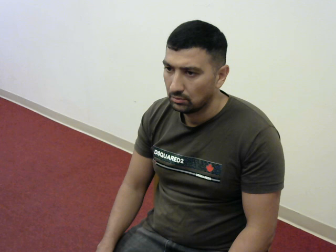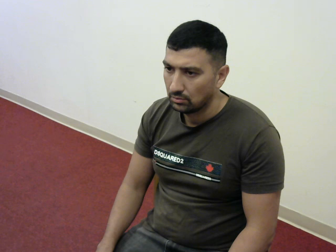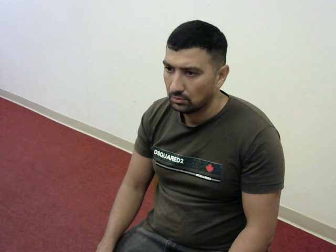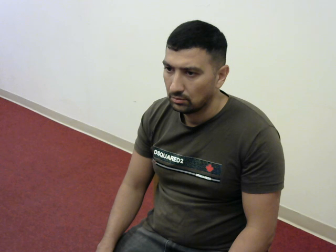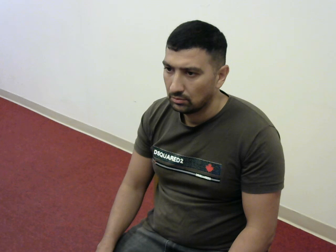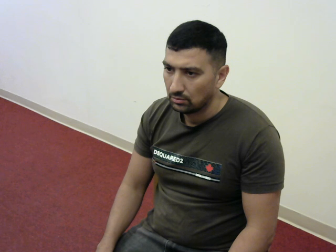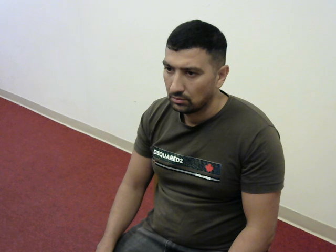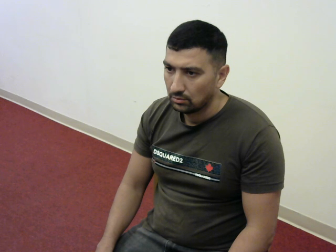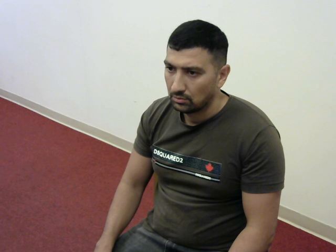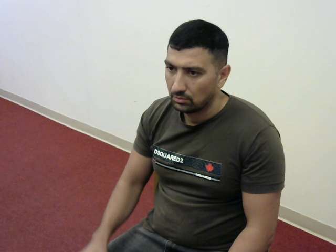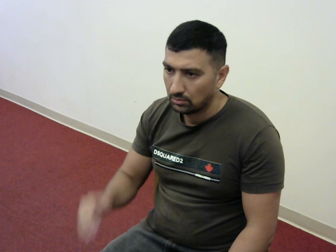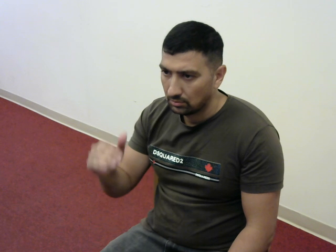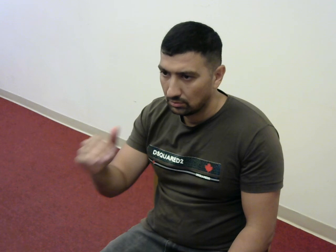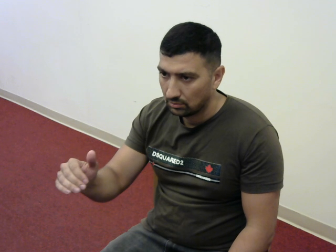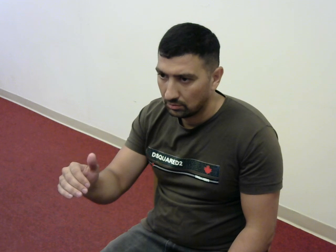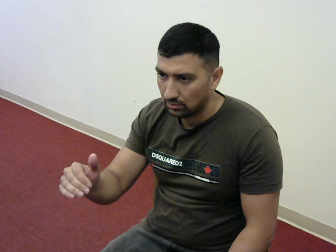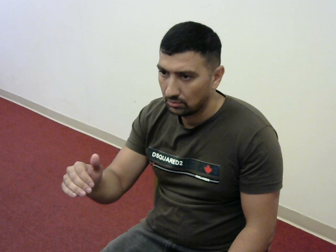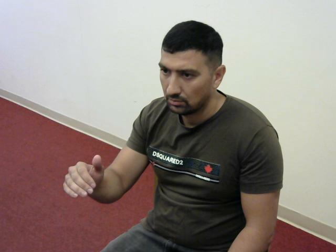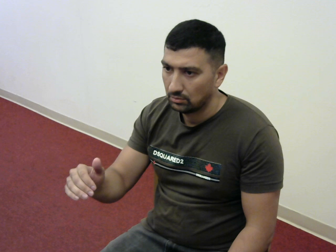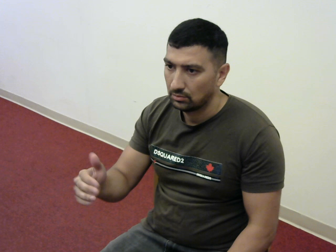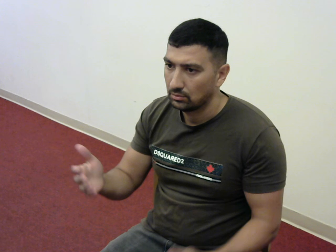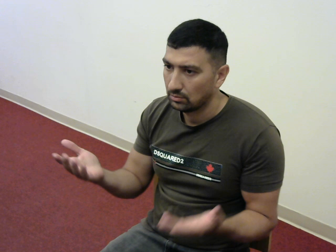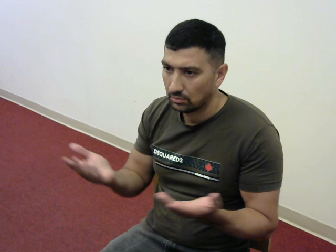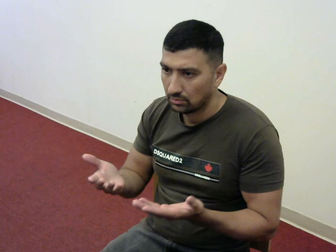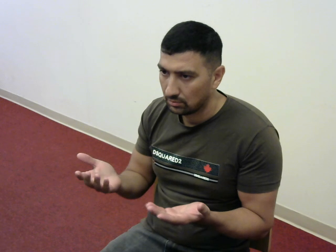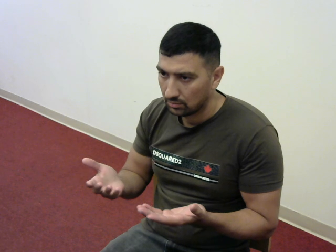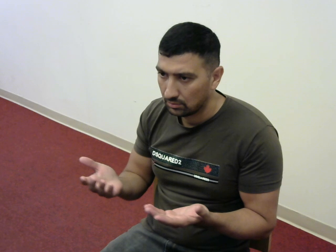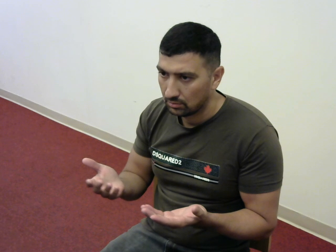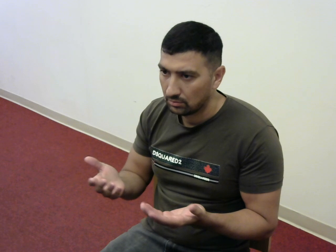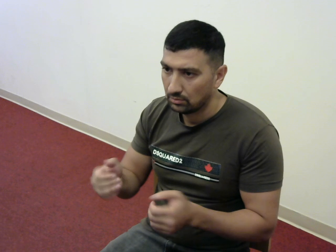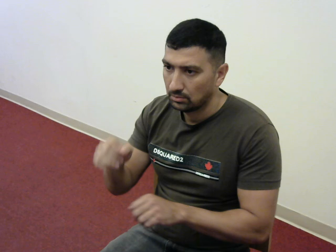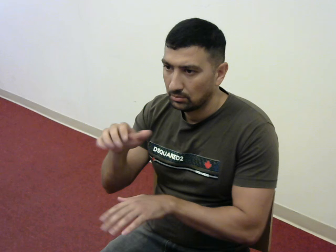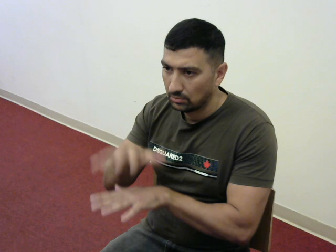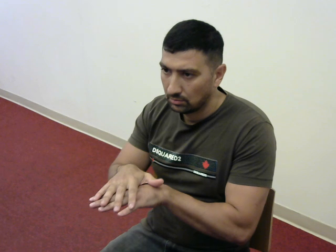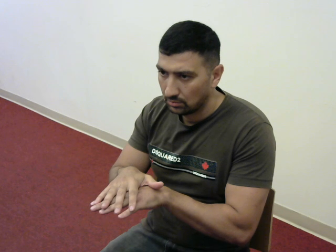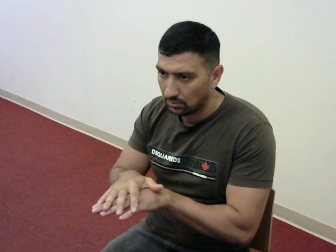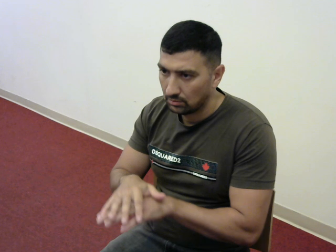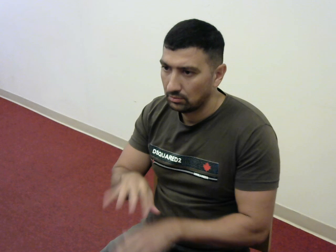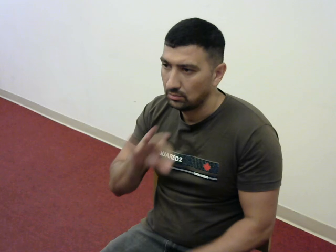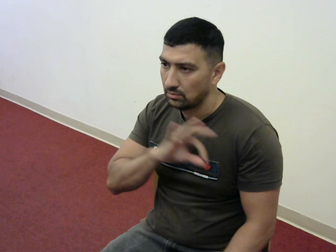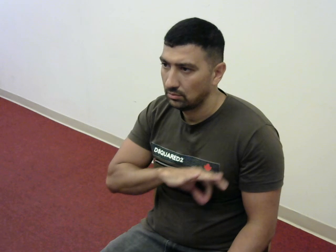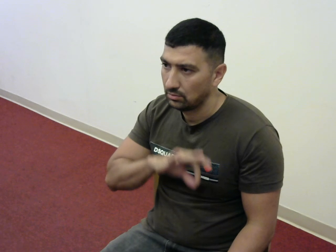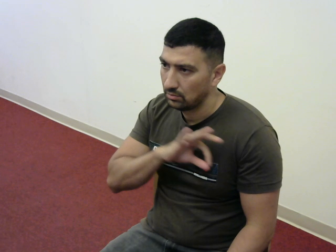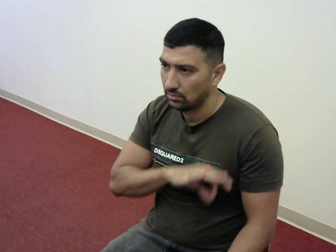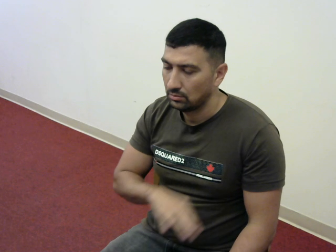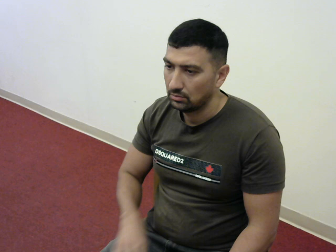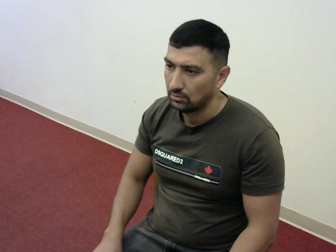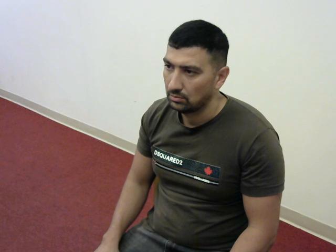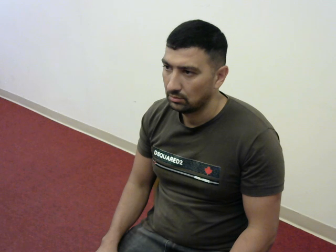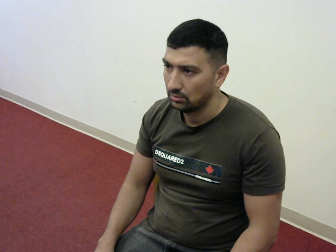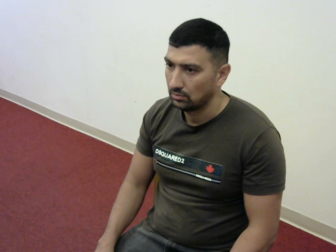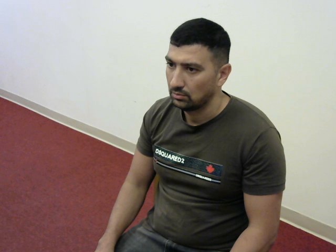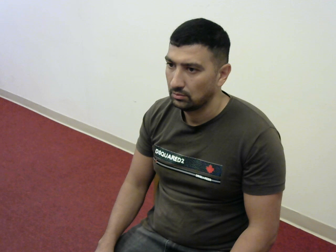Siz hansı bankın müştərisisiniz?